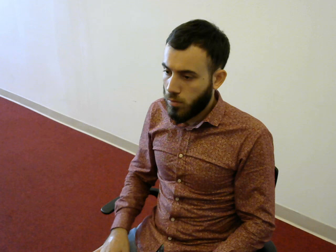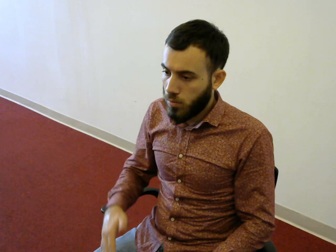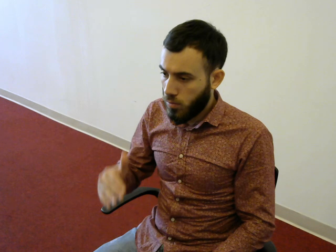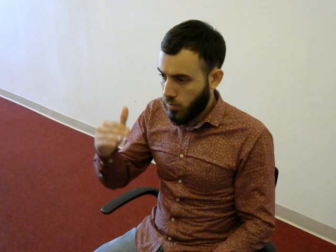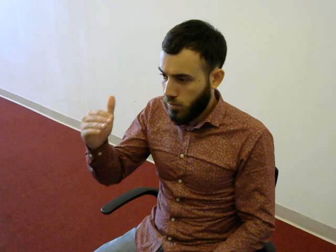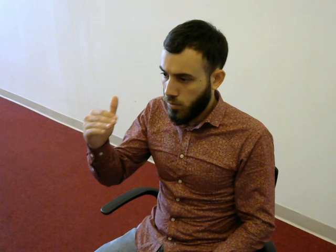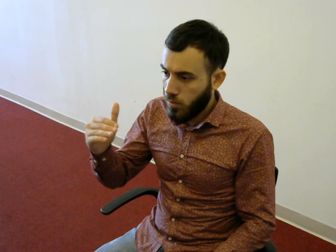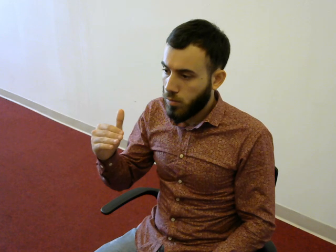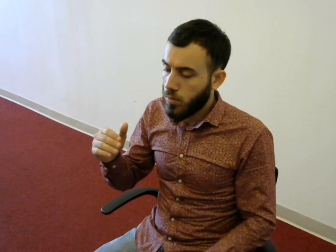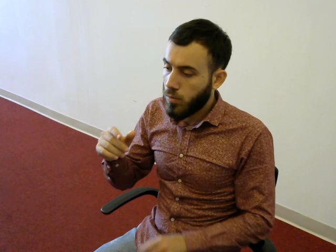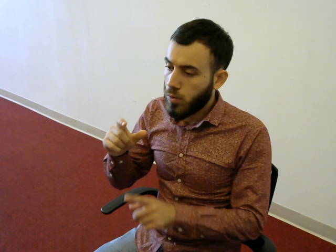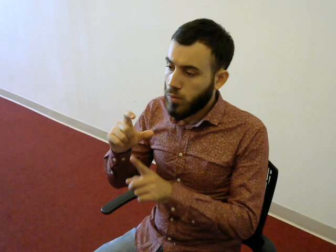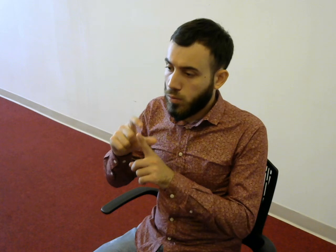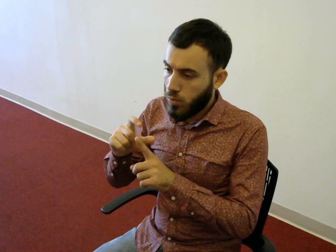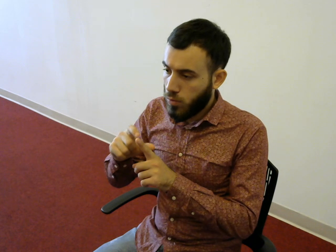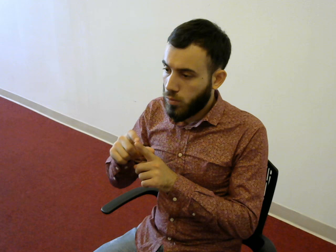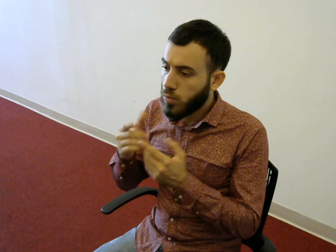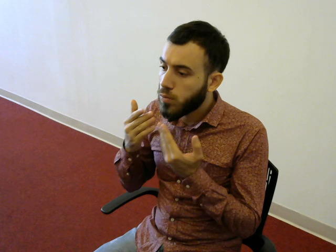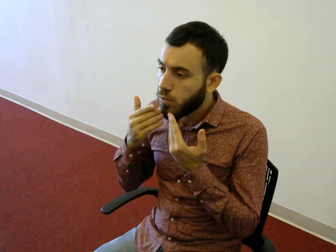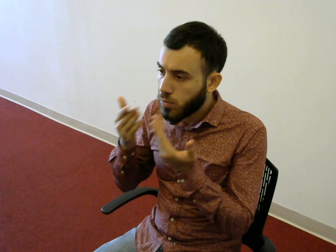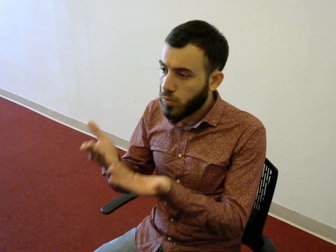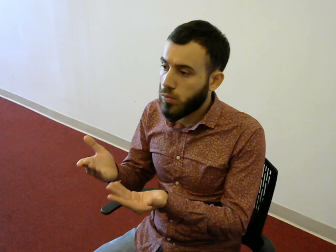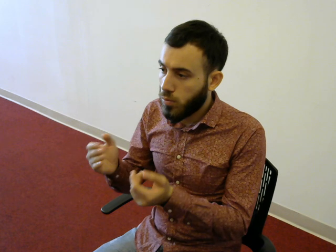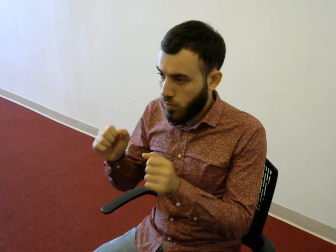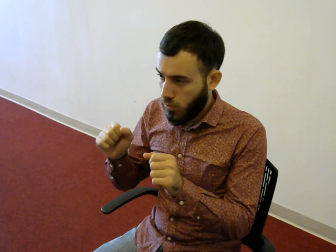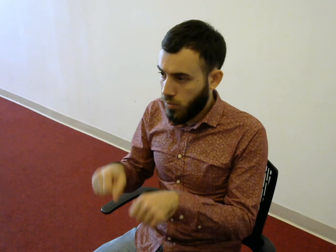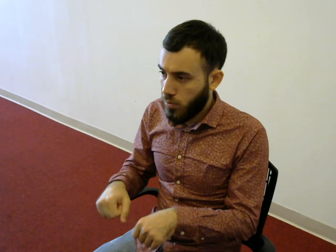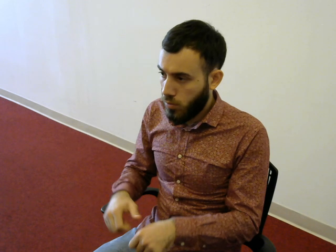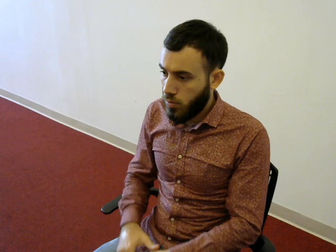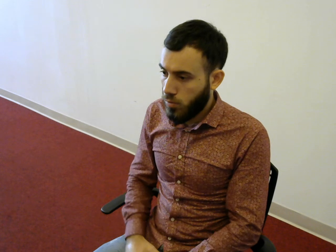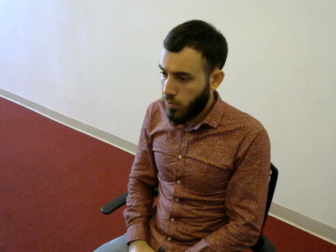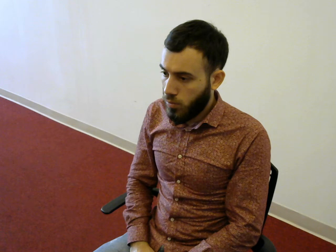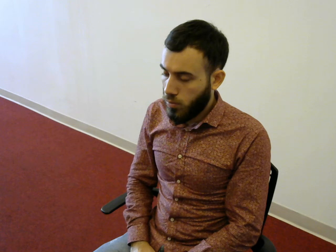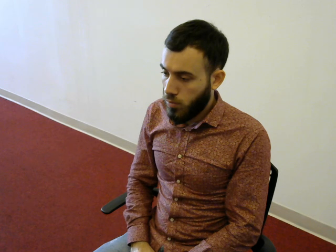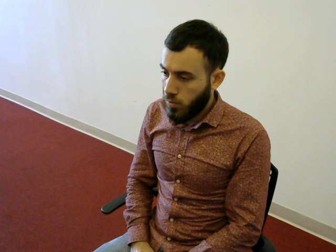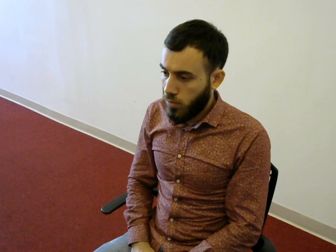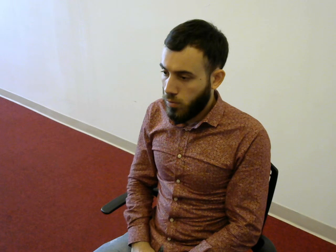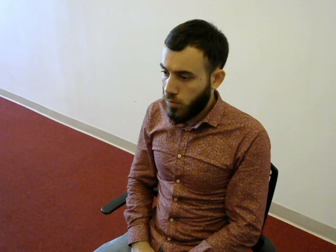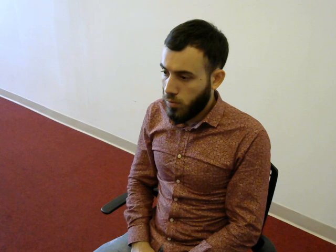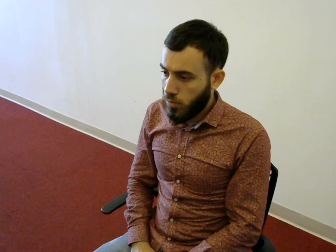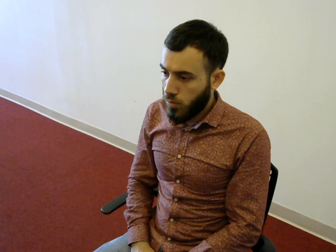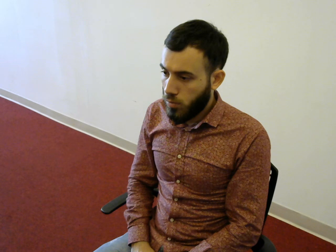Sizdən söz soruşmaq olar?